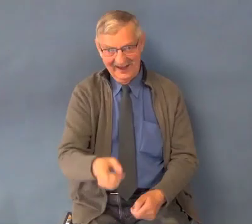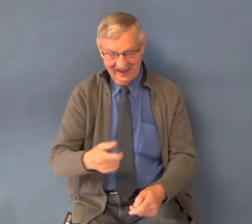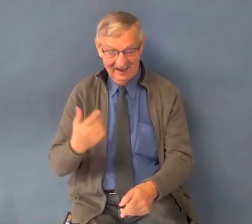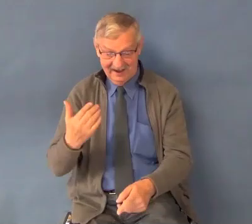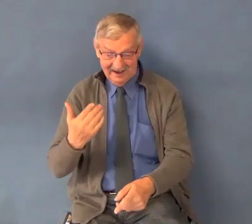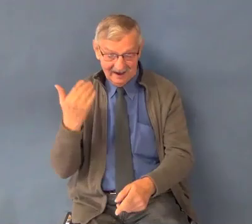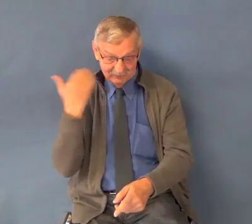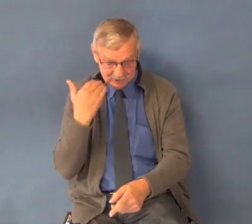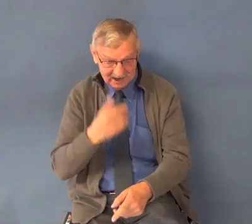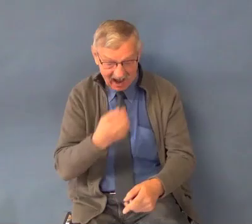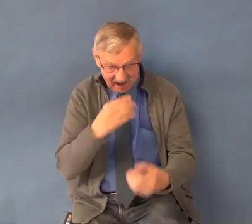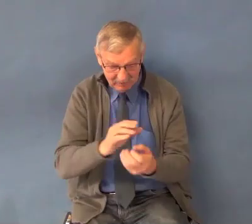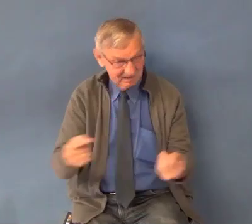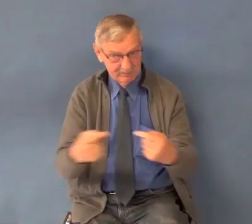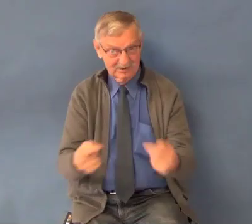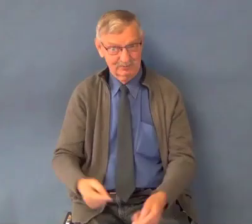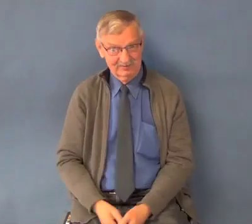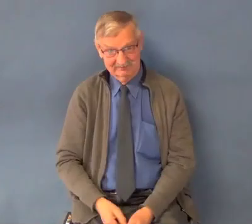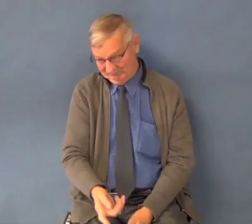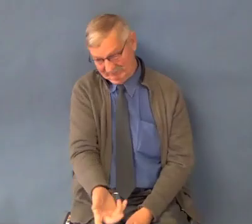Tam wódka i jedzenie nie pasują do siebie.